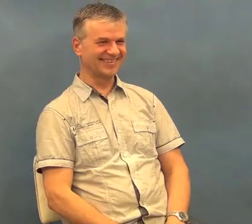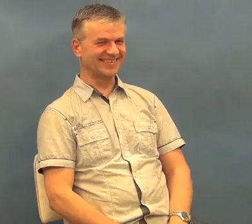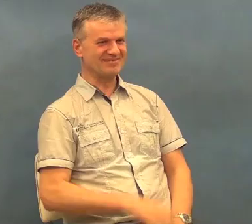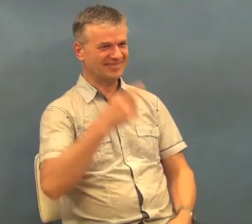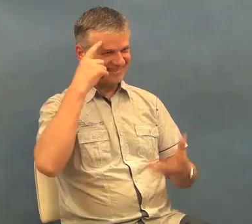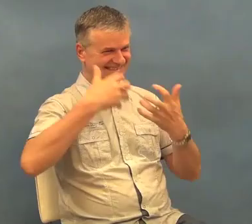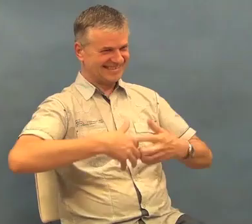Myślę i myślę.